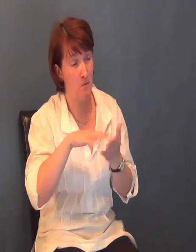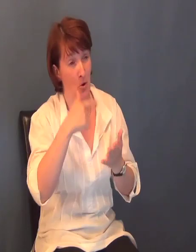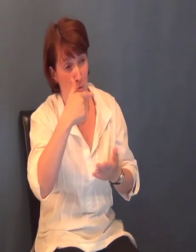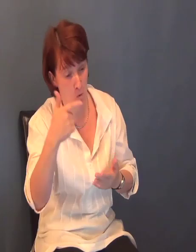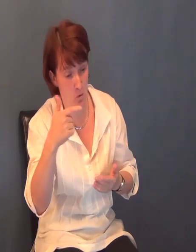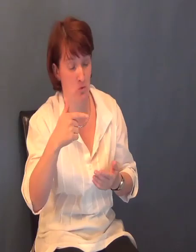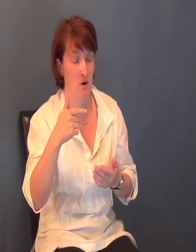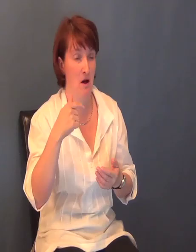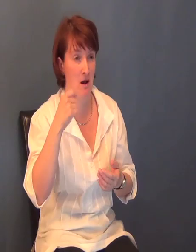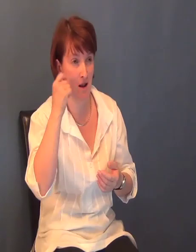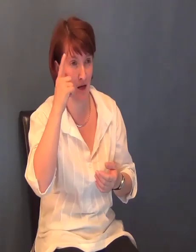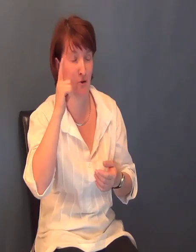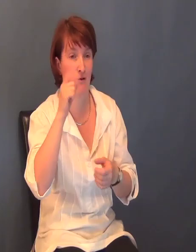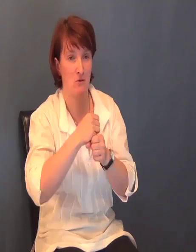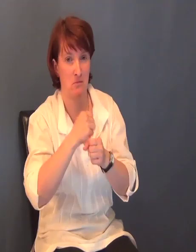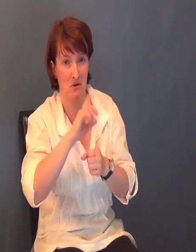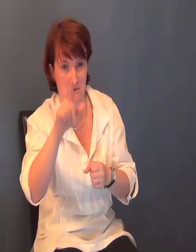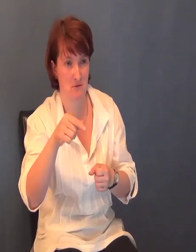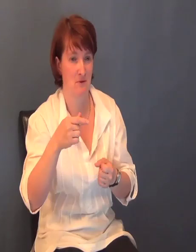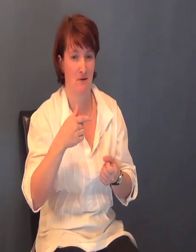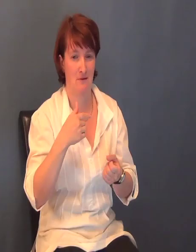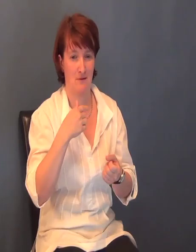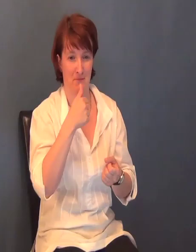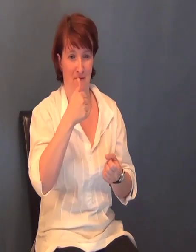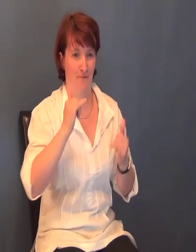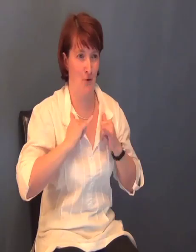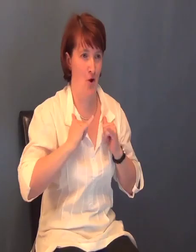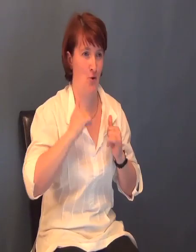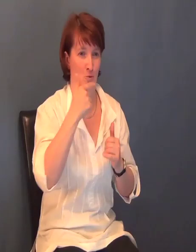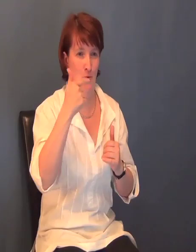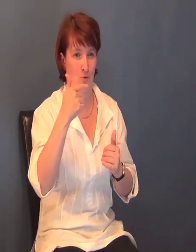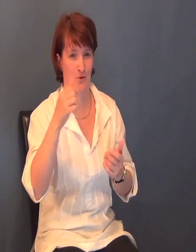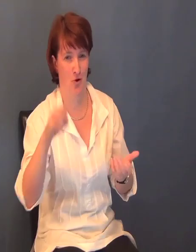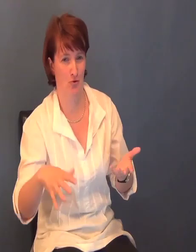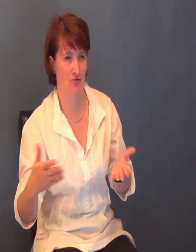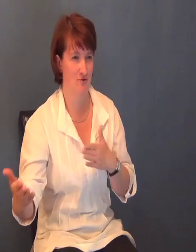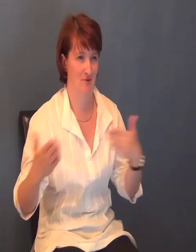Jeżeli na drugą zmianę to rano idę do pracy, więc pierwszego jest wygodniej niż drugiego.